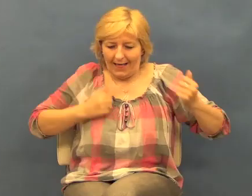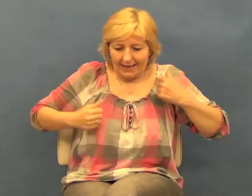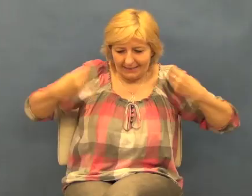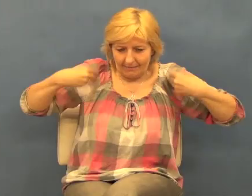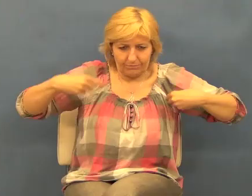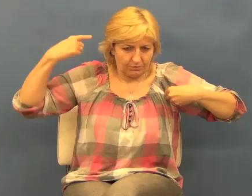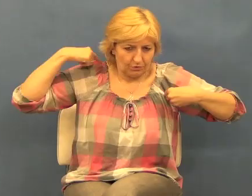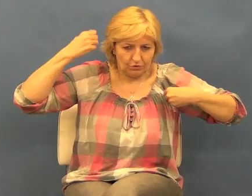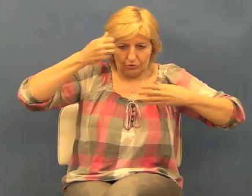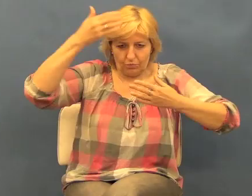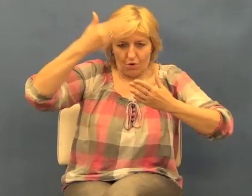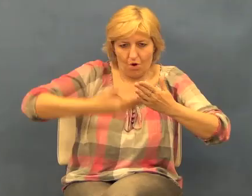Zakłada plecak, w którym ma szybę.